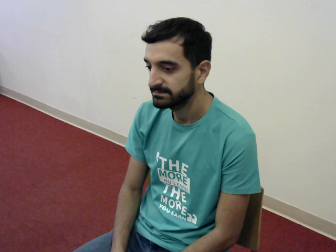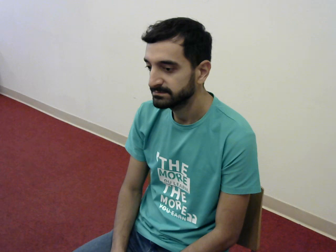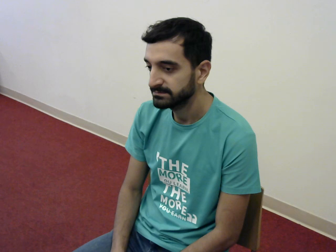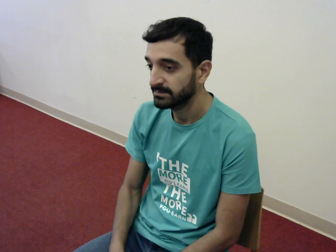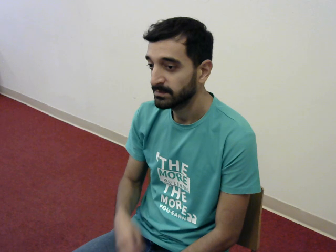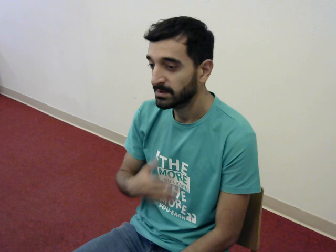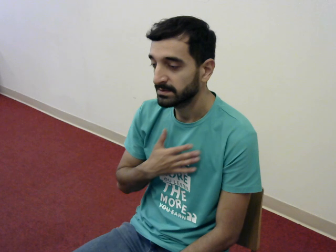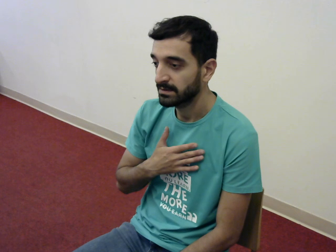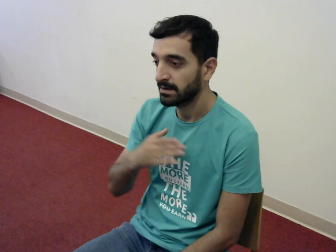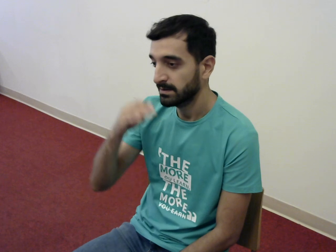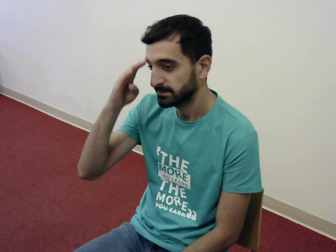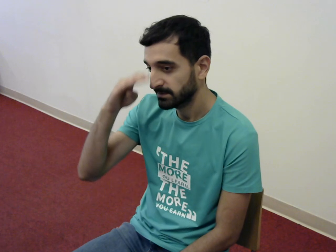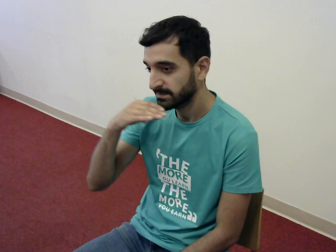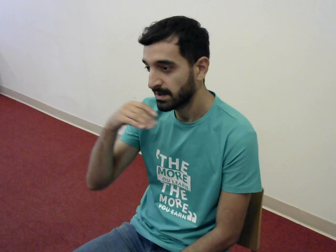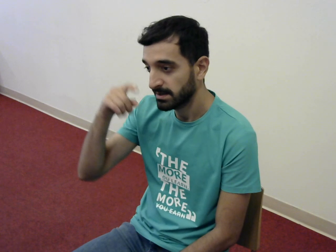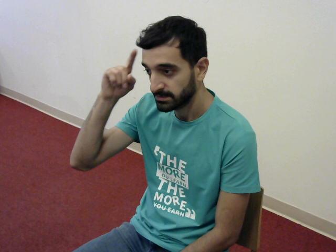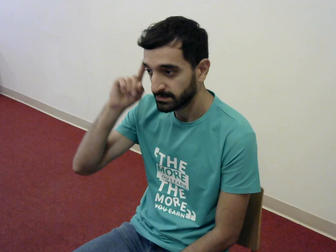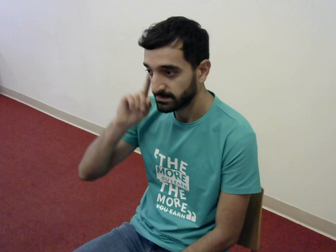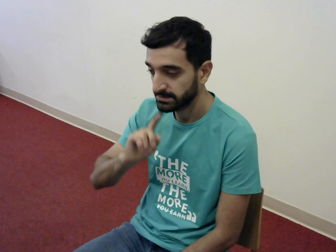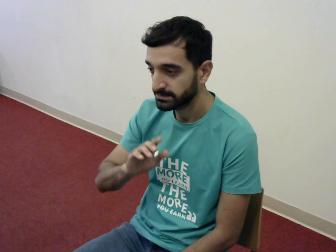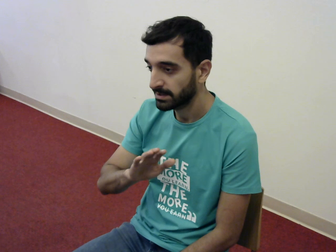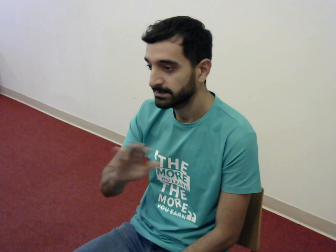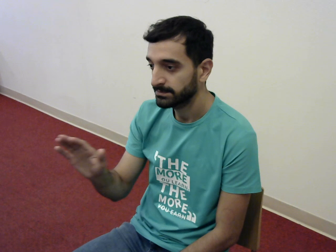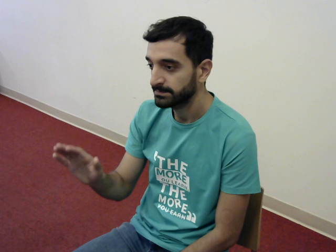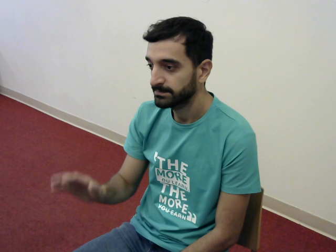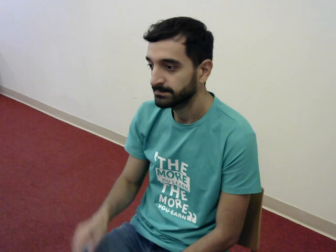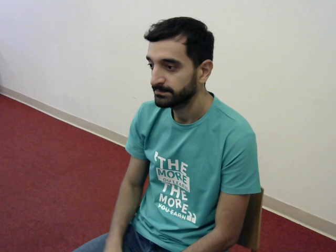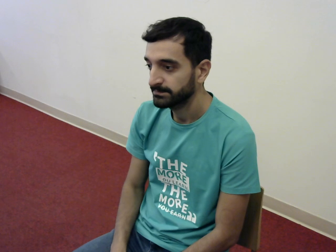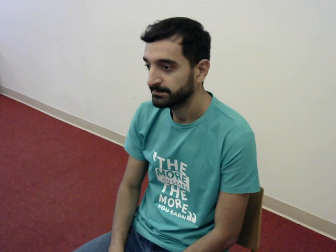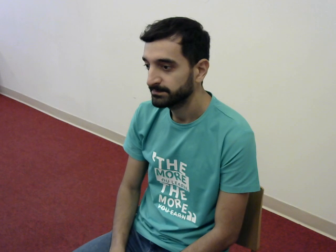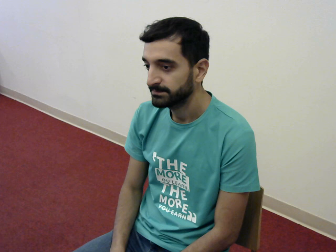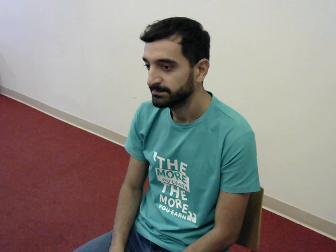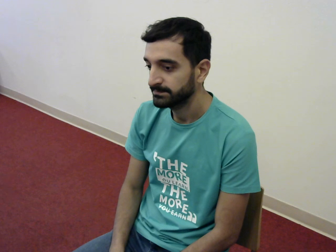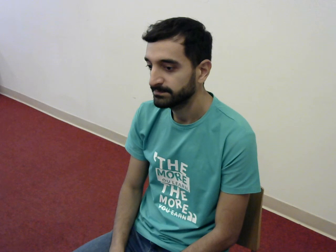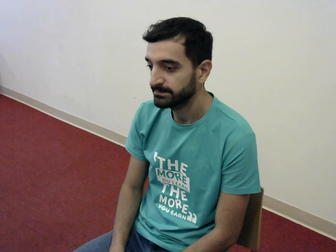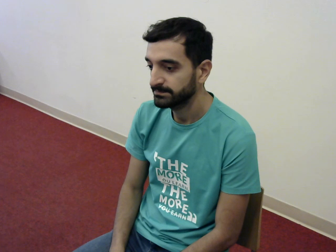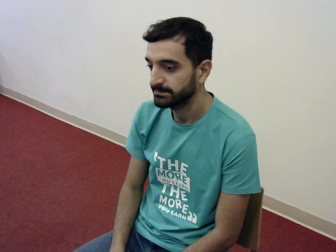Mənim atam azərbaycanlı deyil